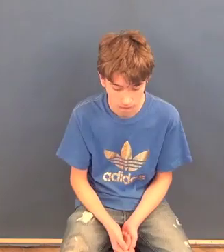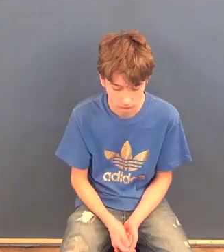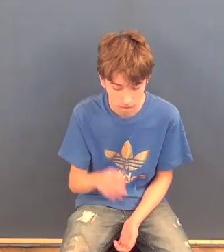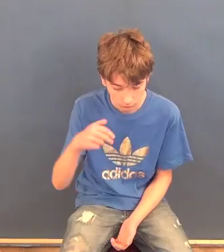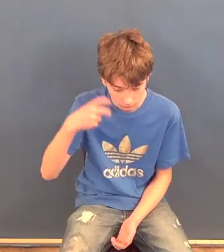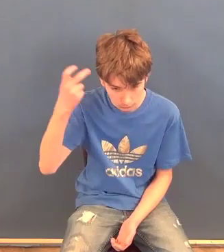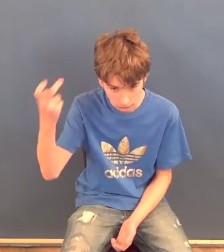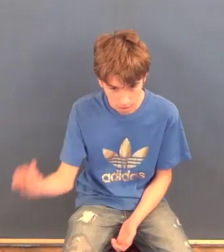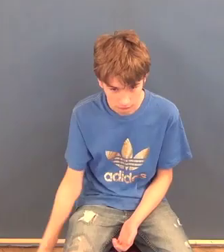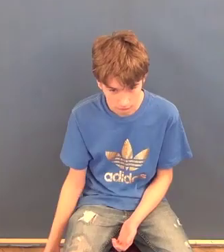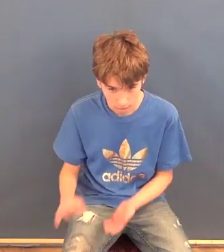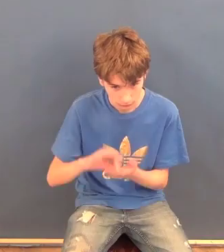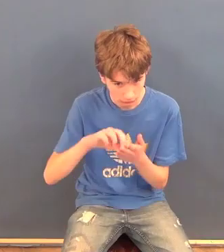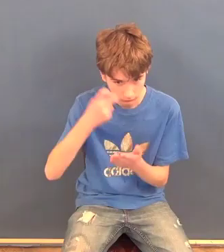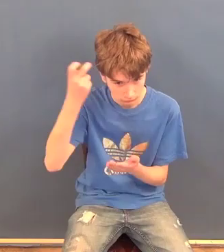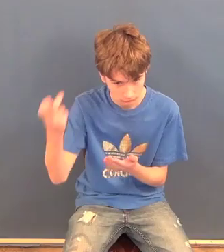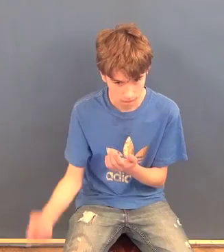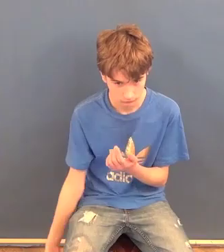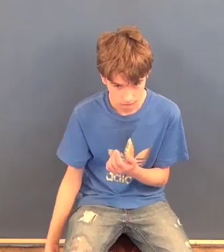Ktoś się przewraca.